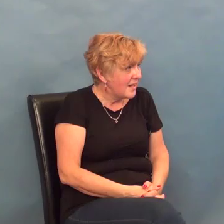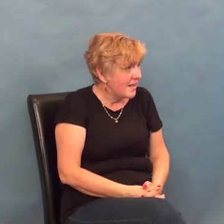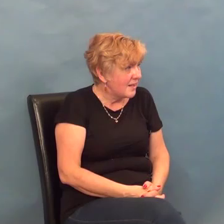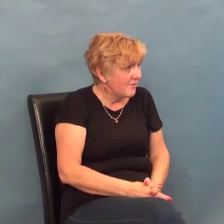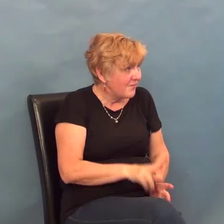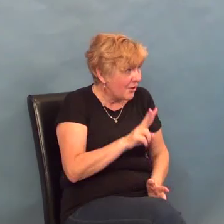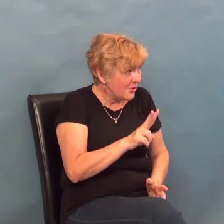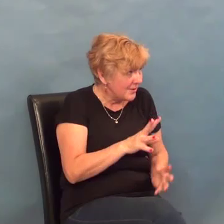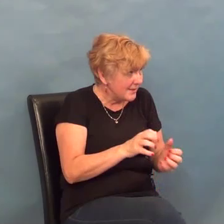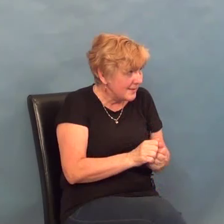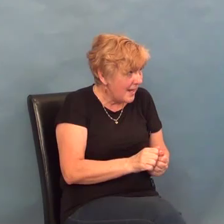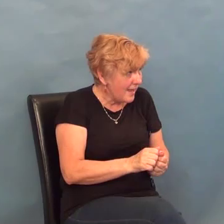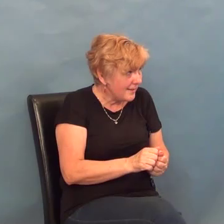Znaleźć dwie godziny.